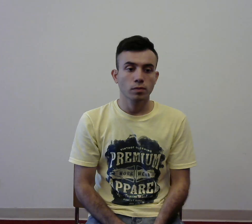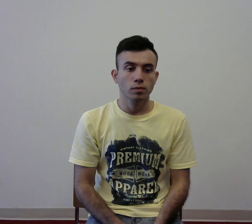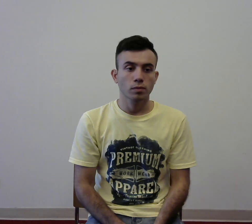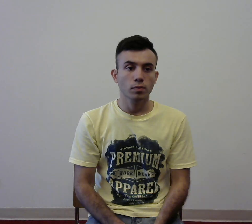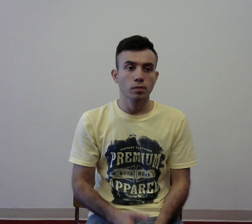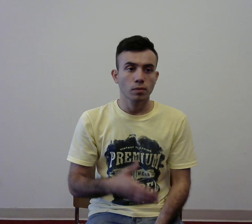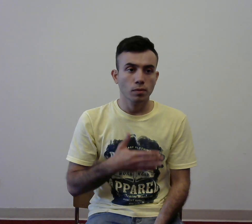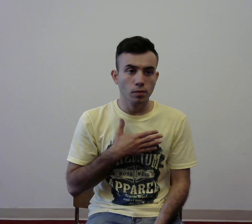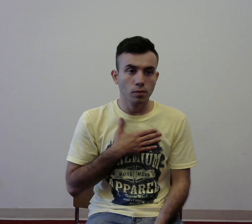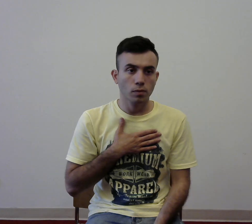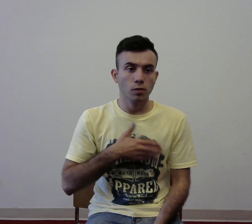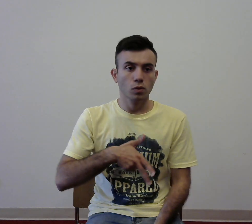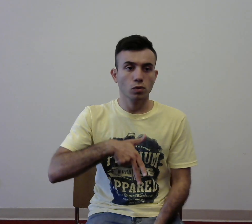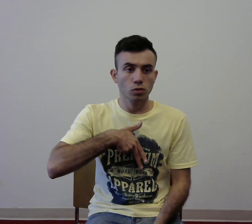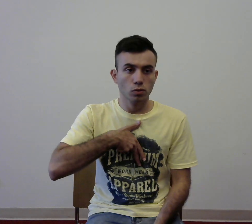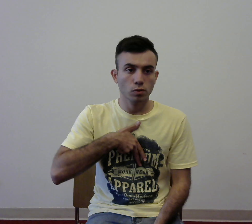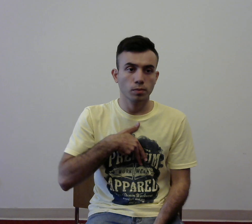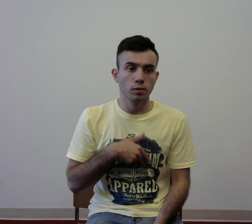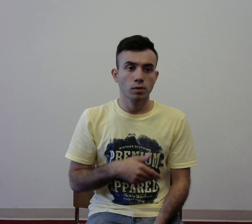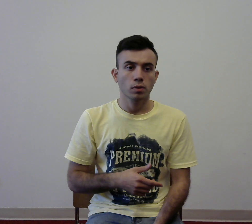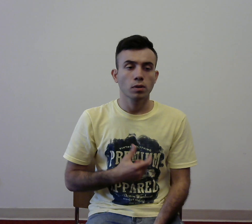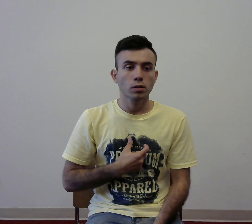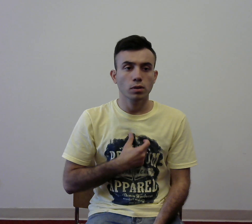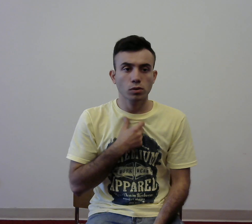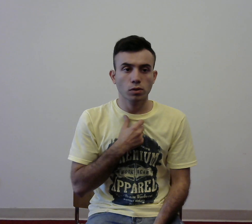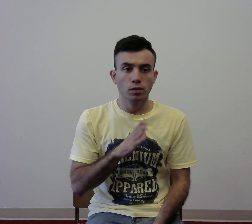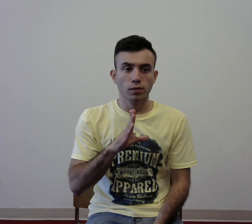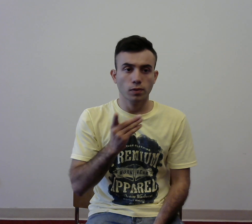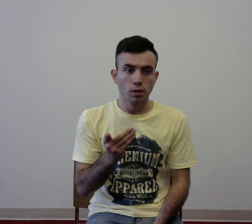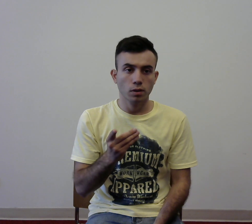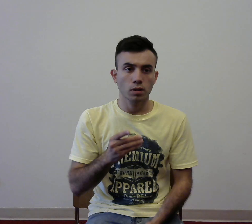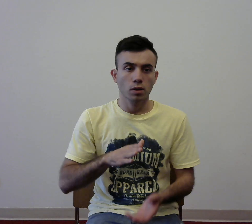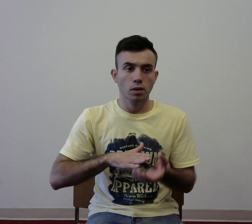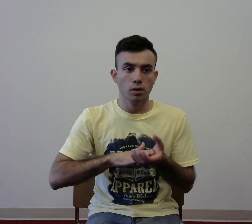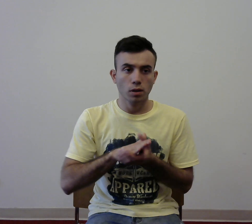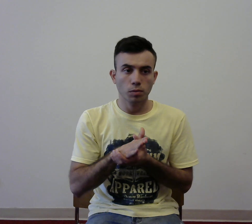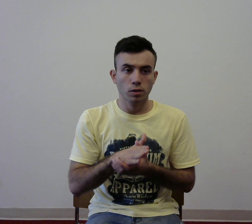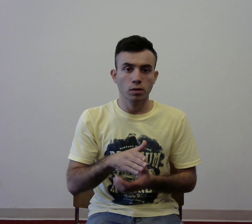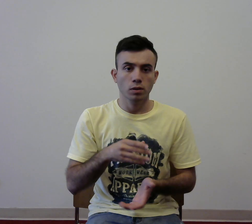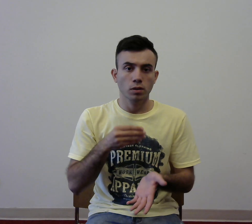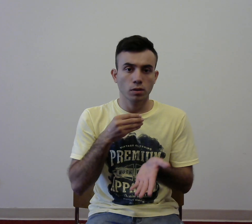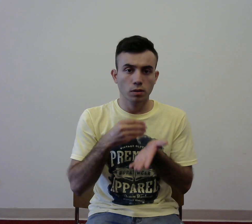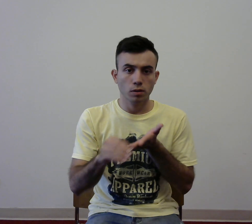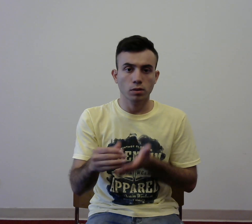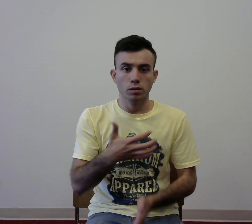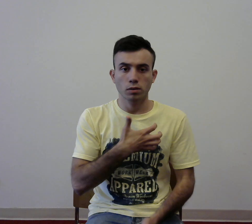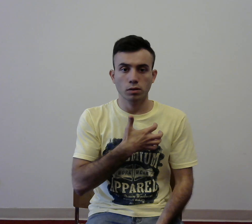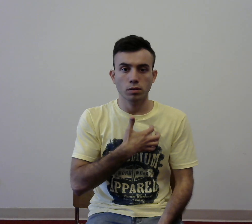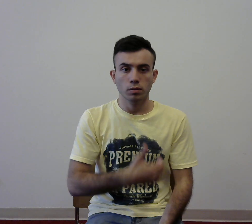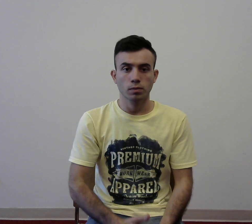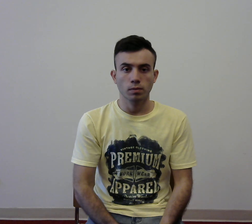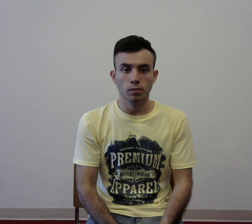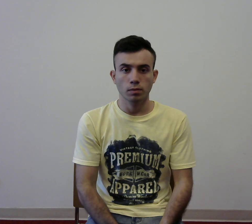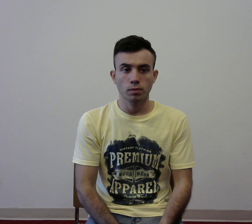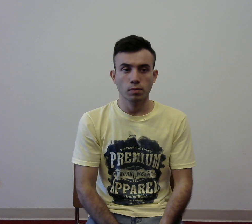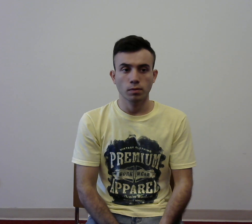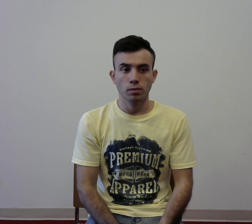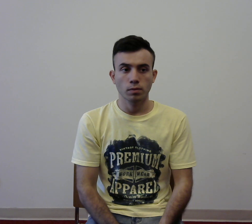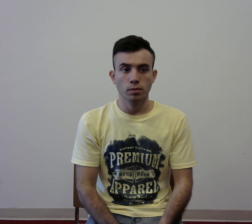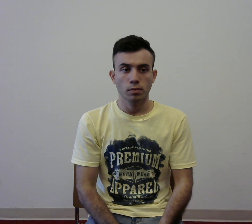Mən kostyum, qalstuk və ayaqqabı almaq istəyirəm